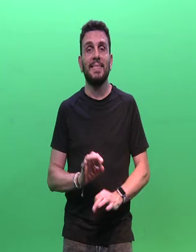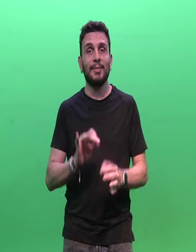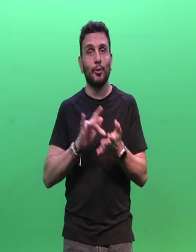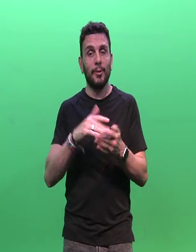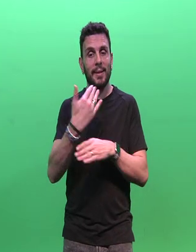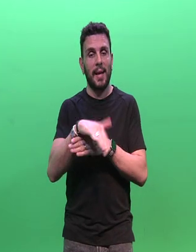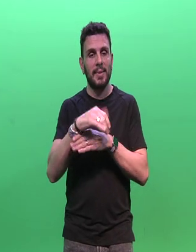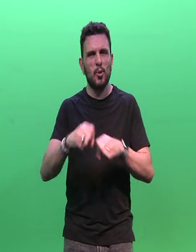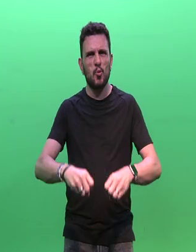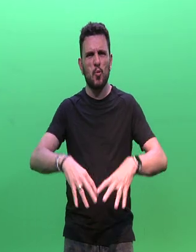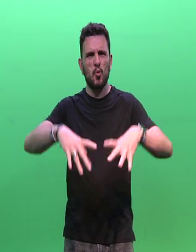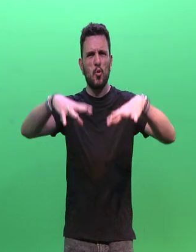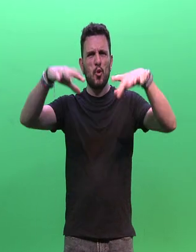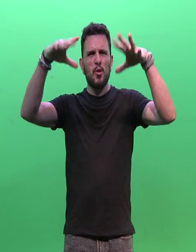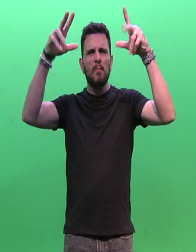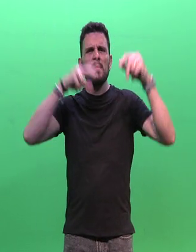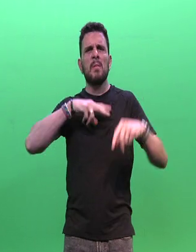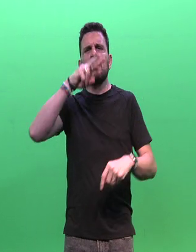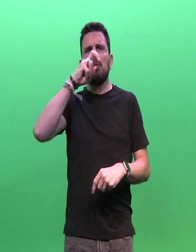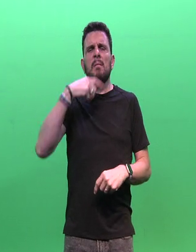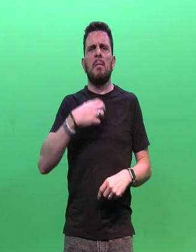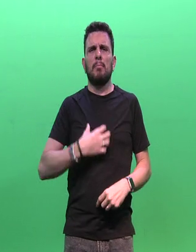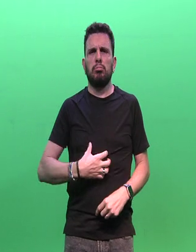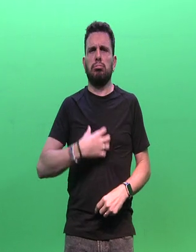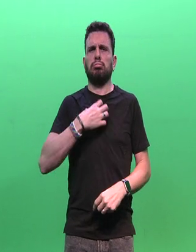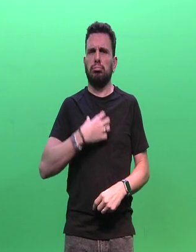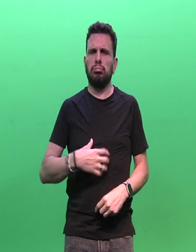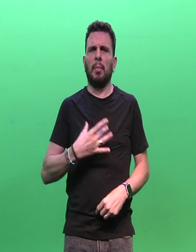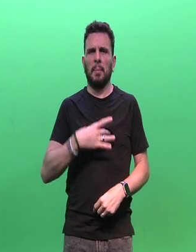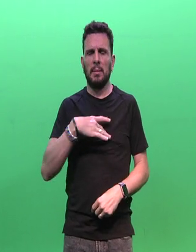Si estic al carrer i hi ha fum, el respiro i em costa massa repirar.